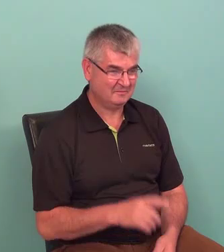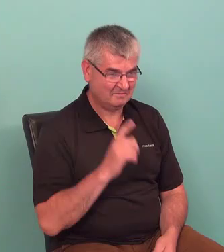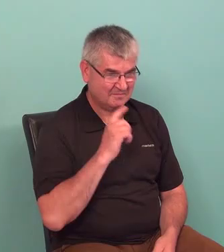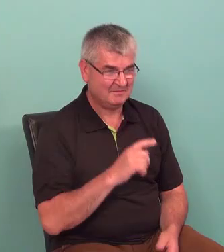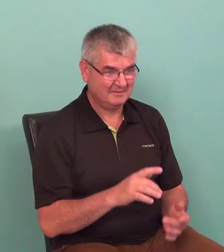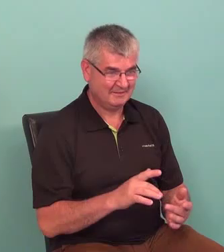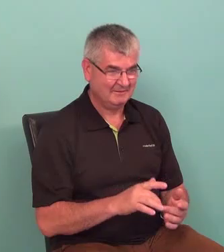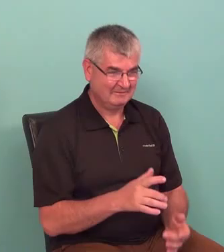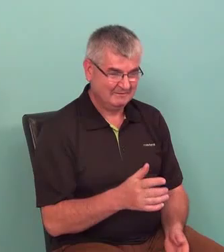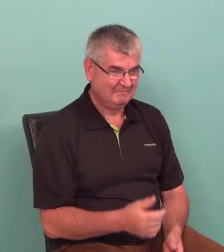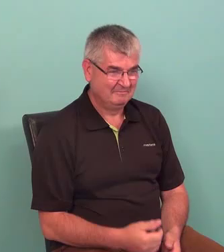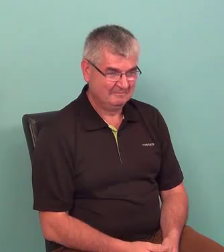Prawda, racja.